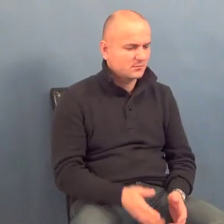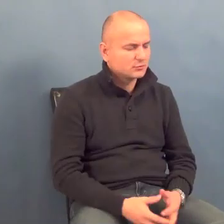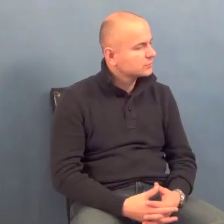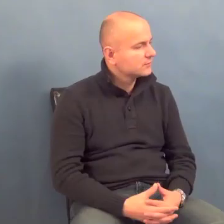Coś takiego.